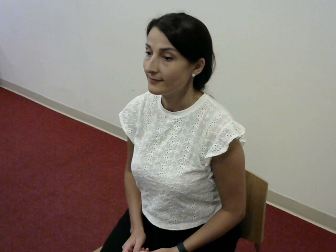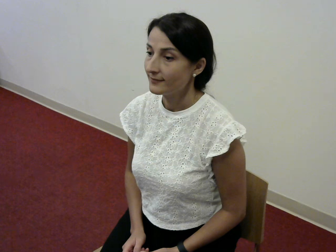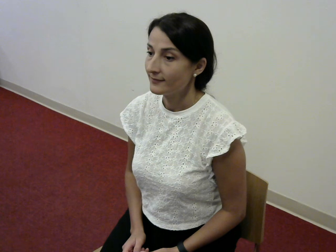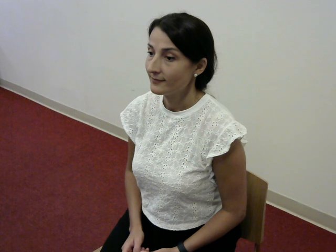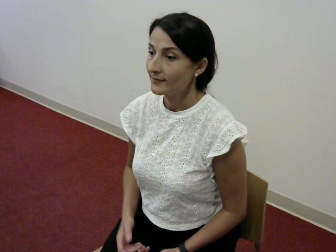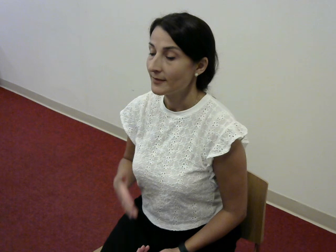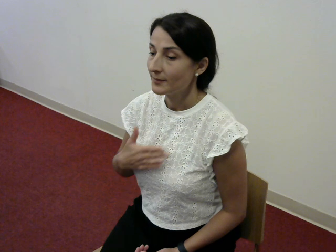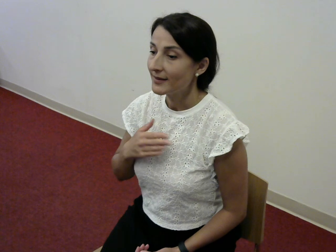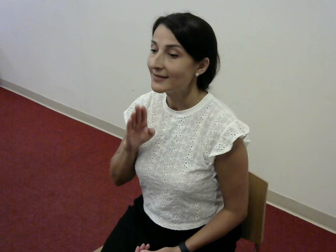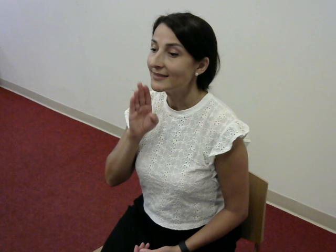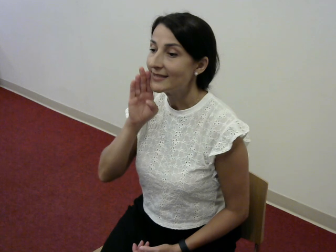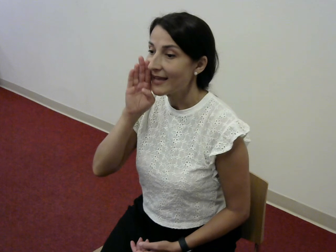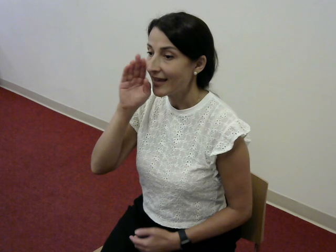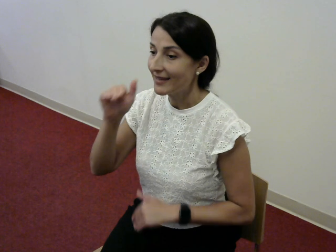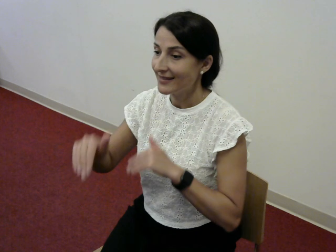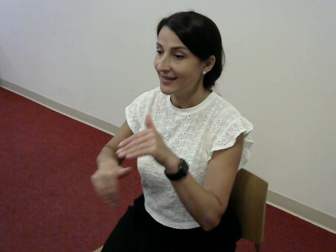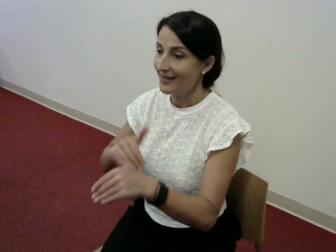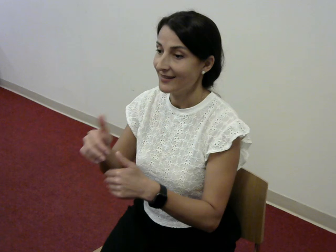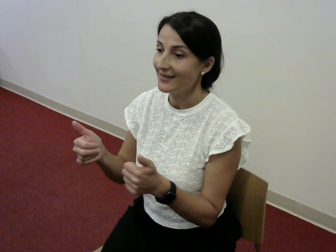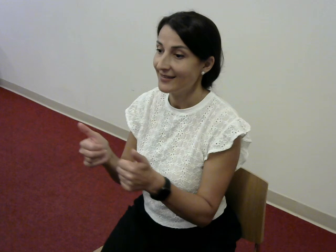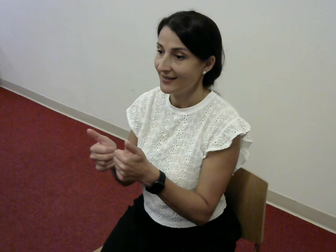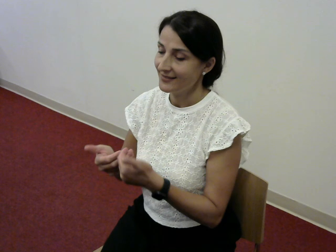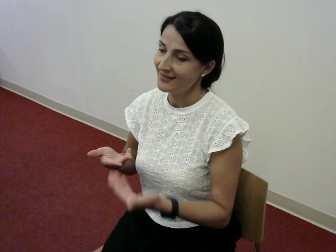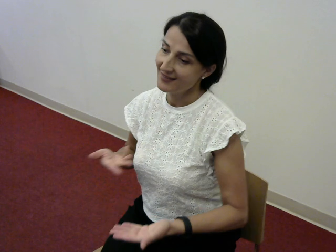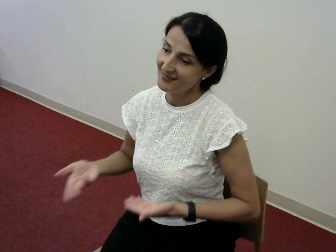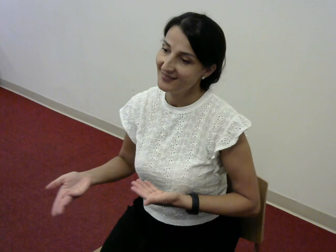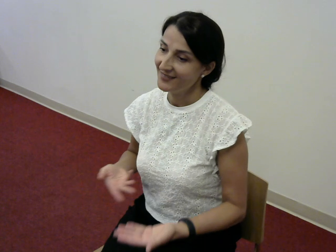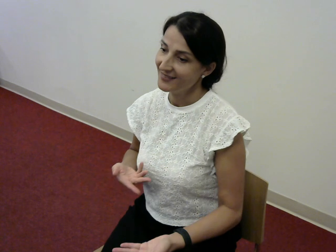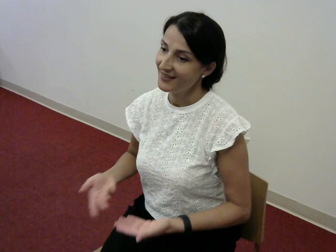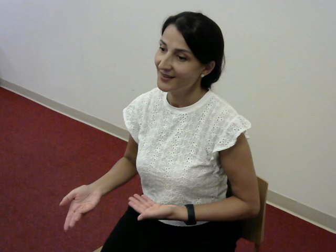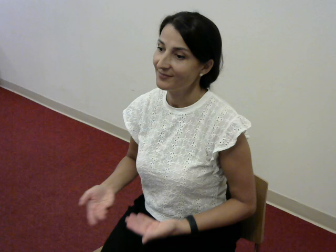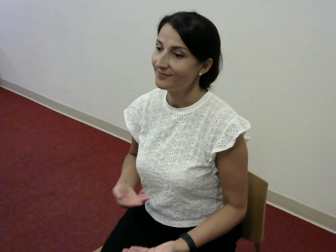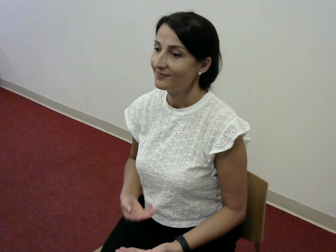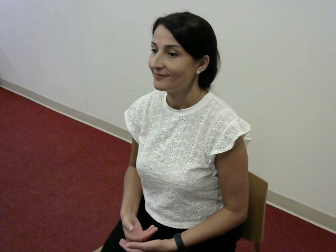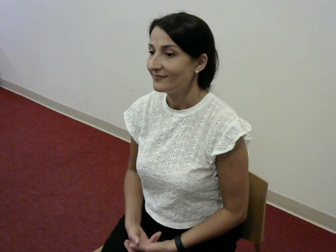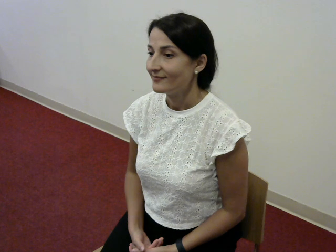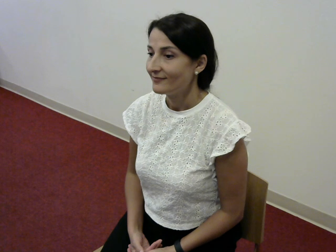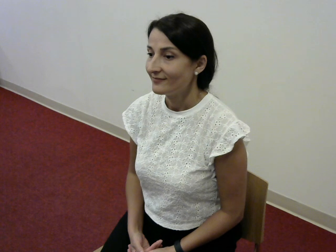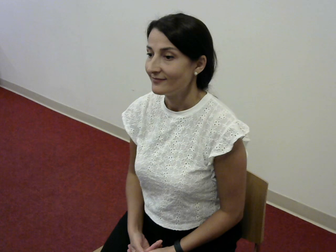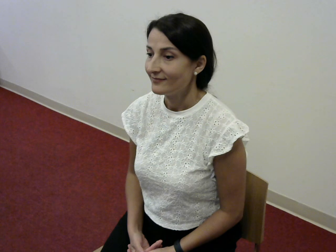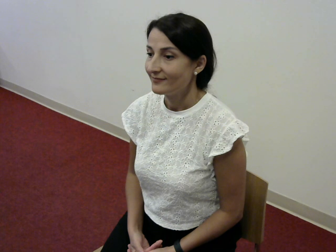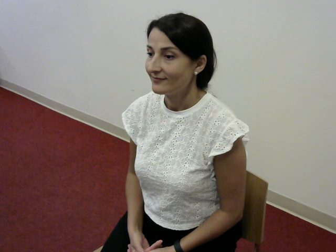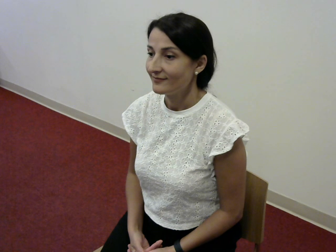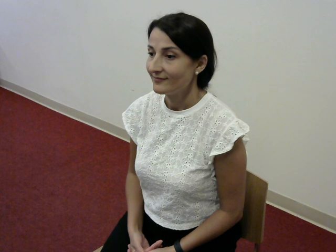Mən səhərlər dənizin kənarında gəzirəm